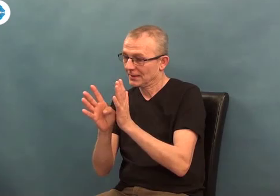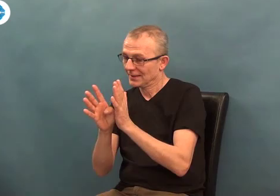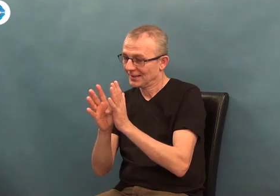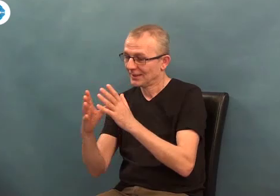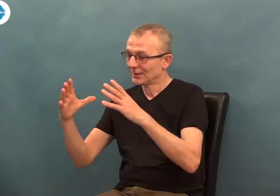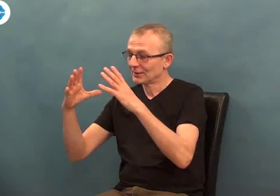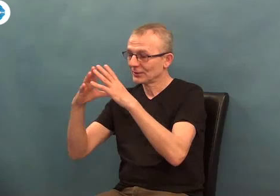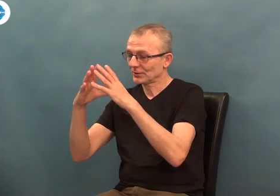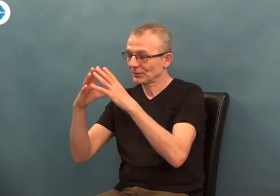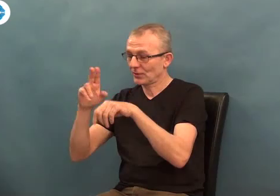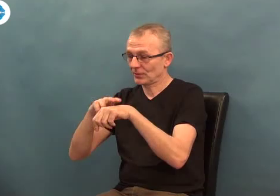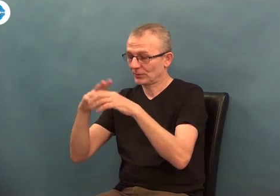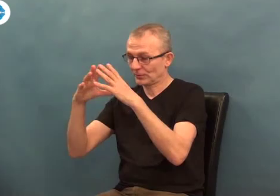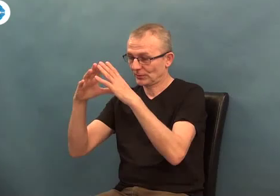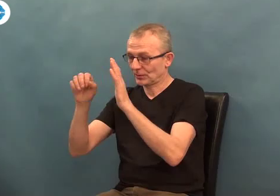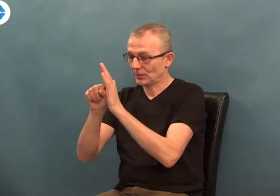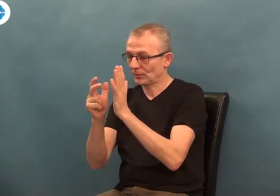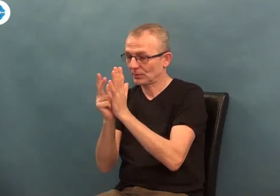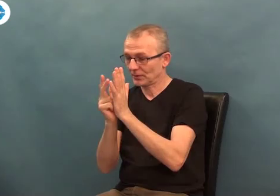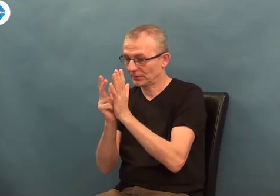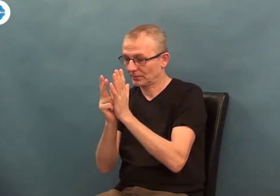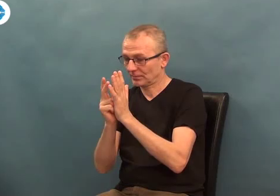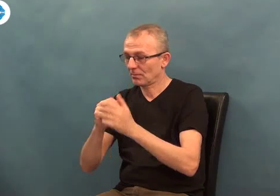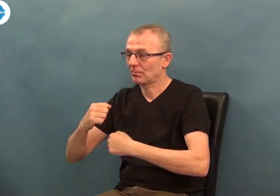Od godziny dziesiątej do osiemnastej pracuję.